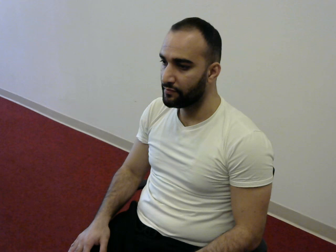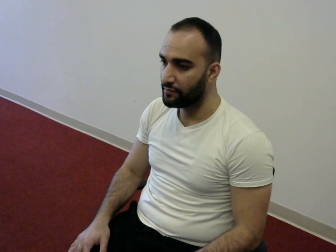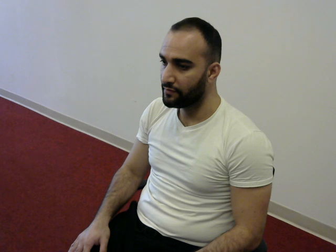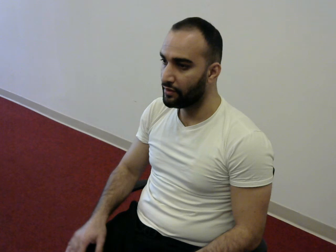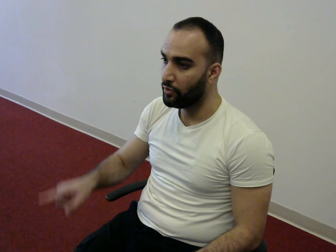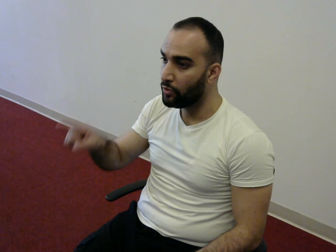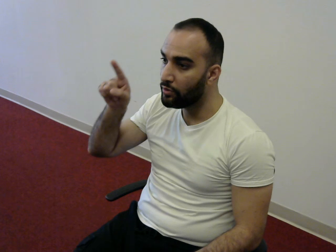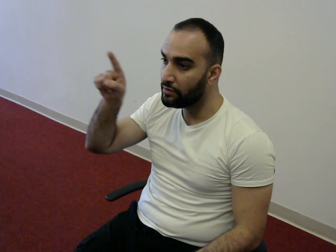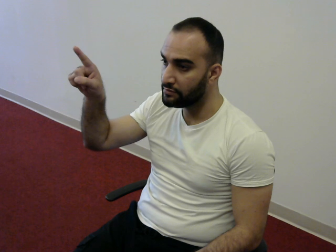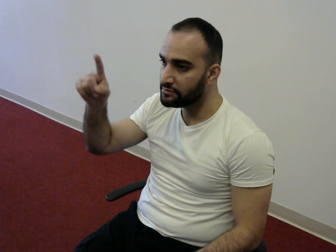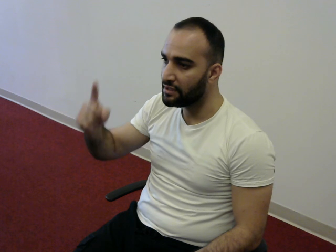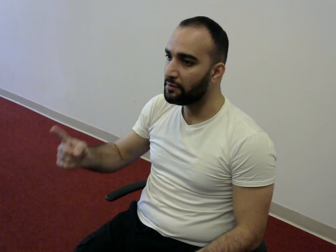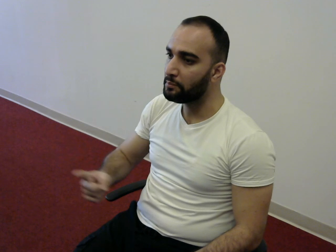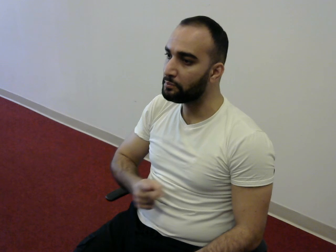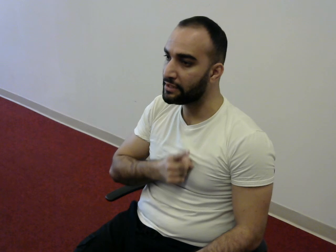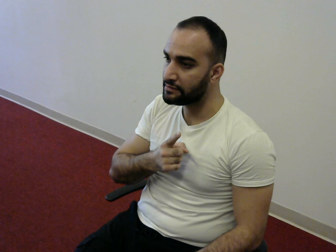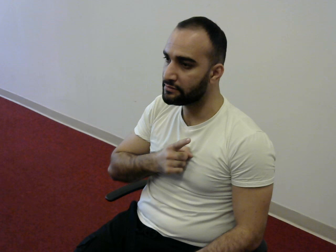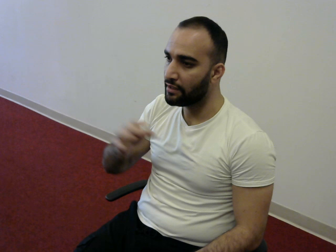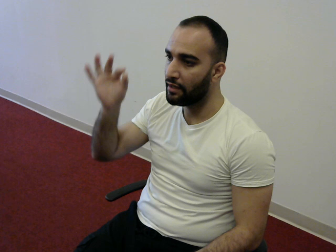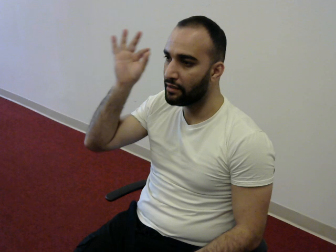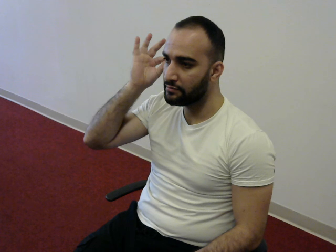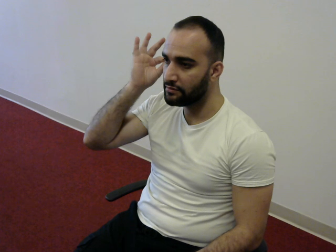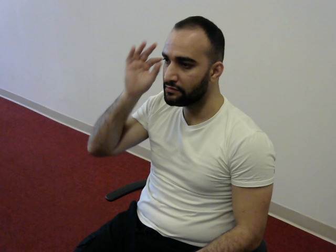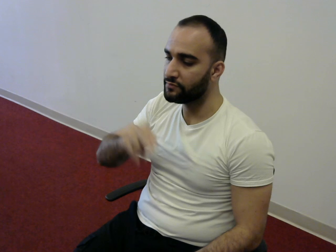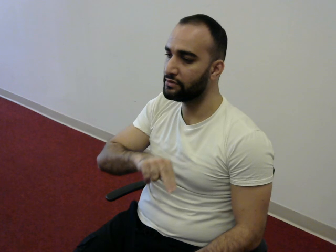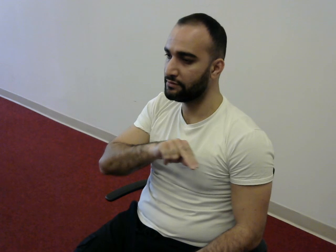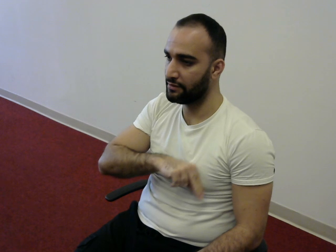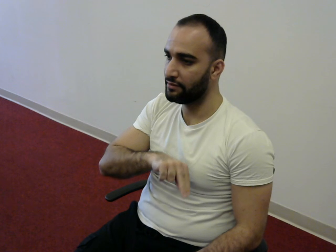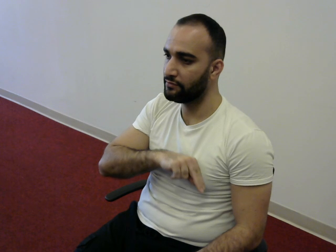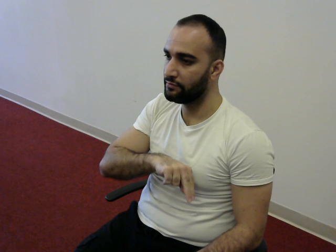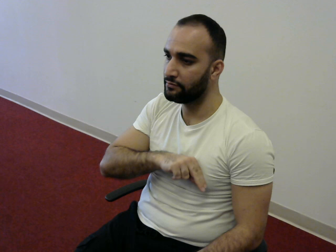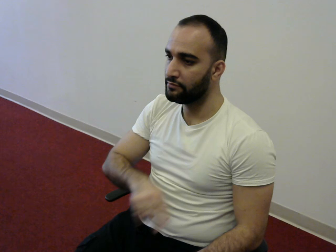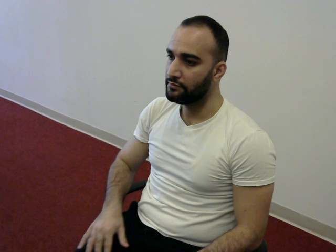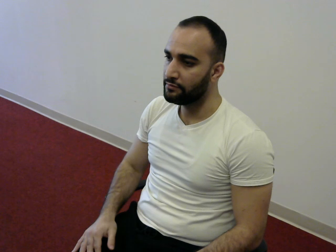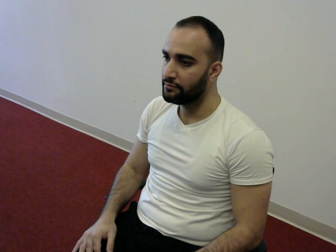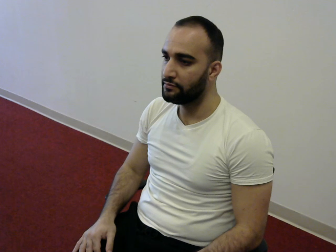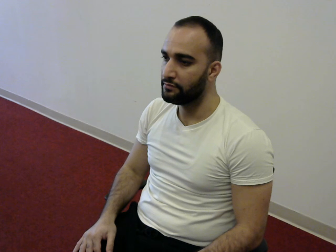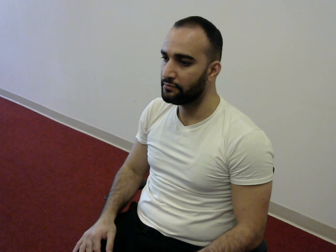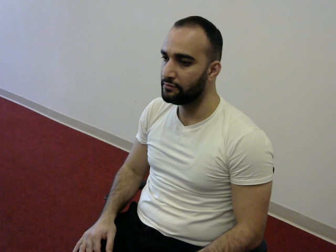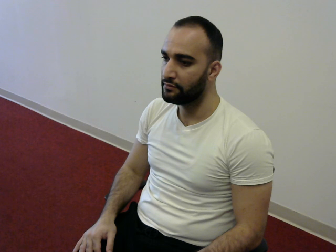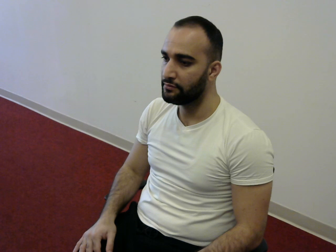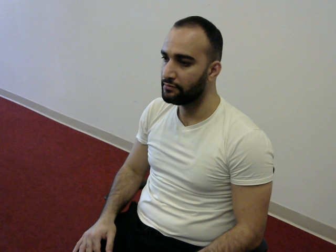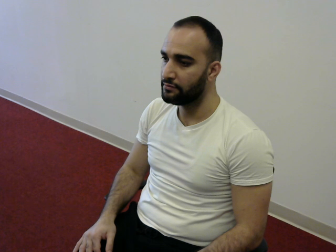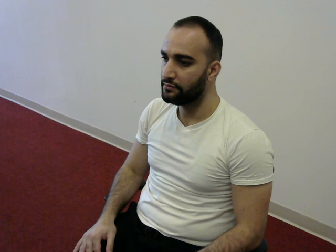Orda professional həkimlər çalışır